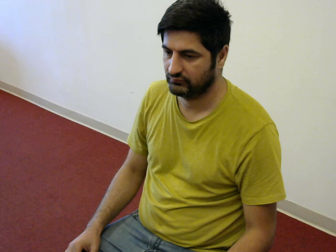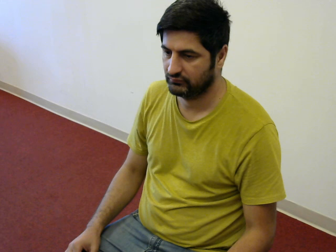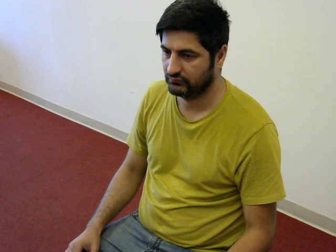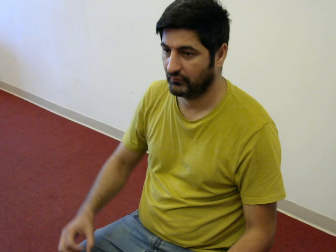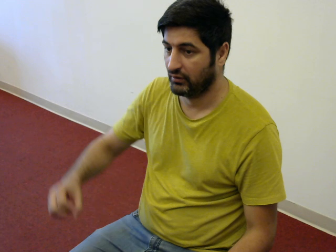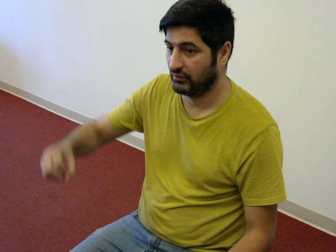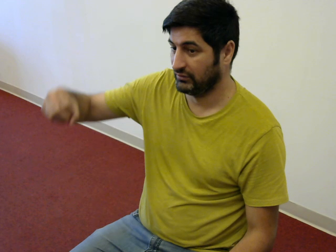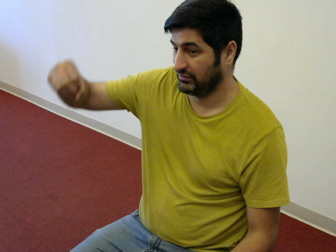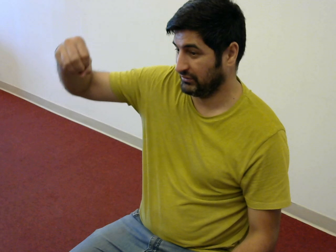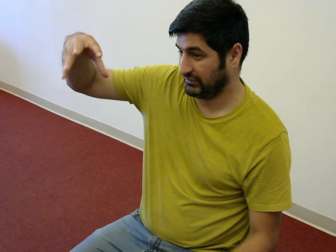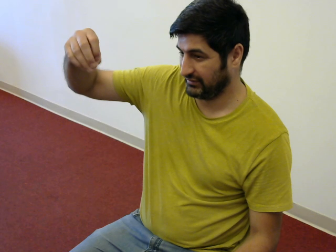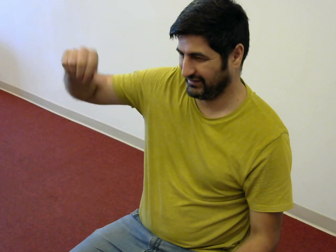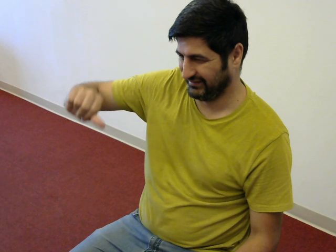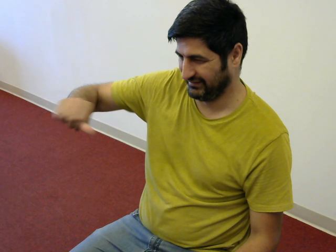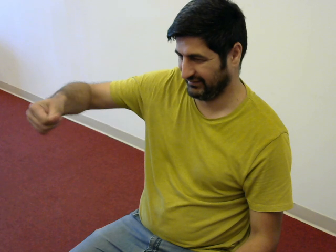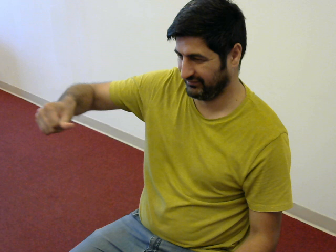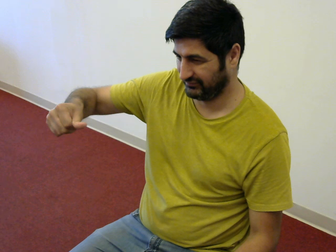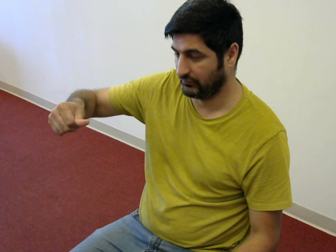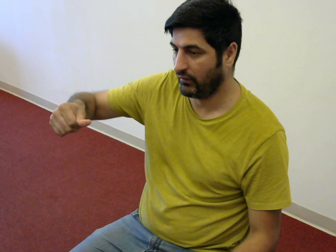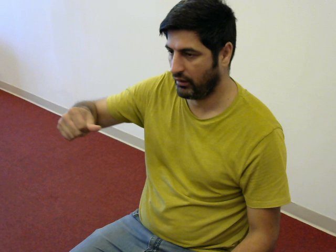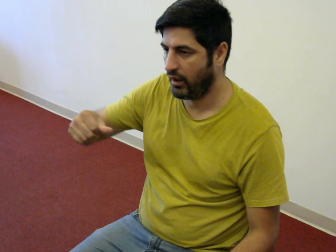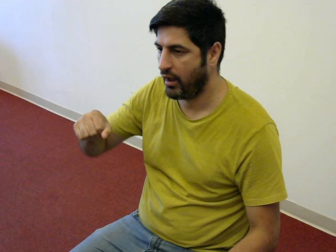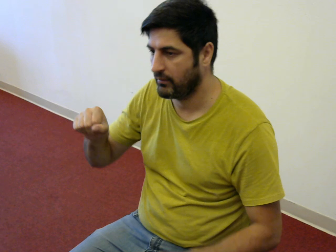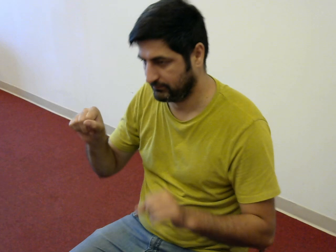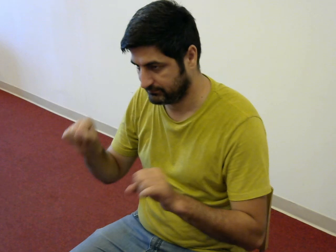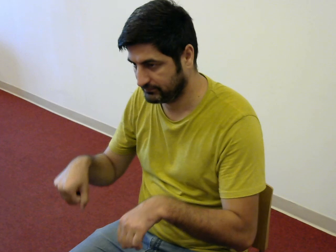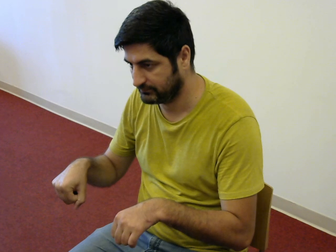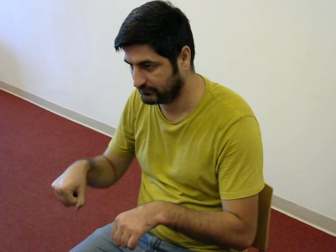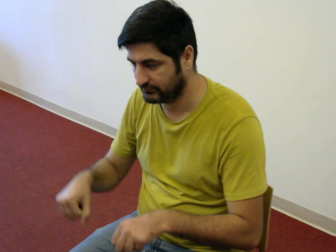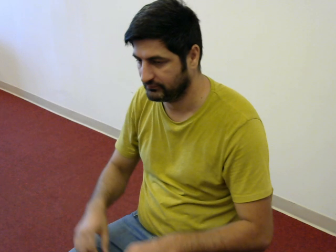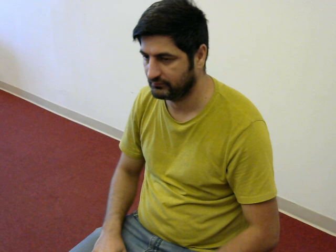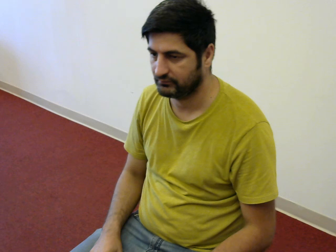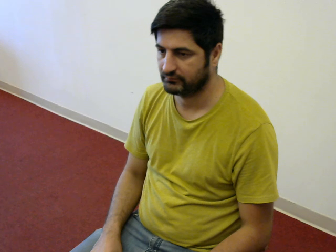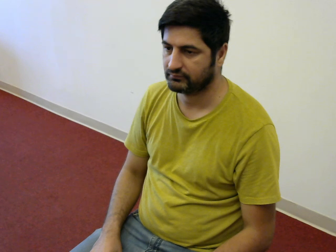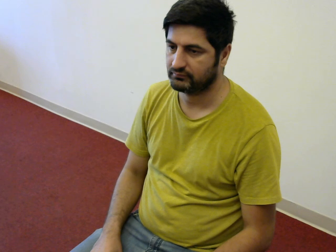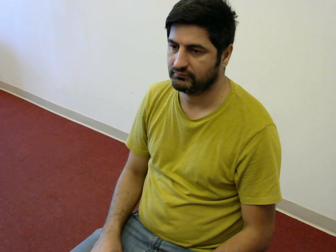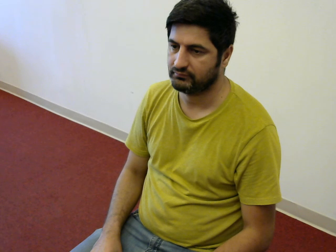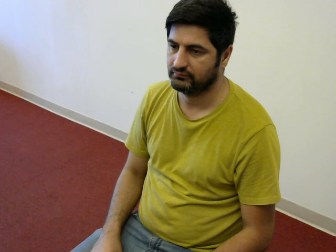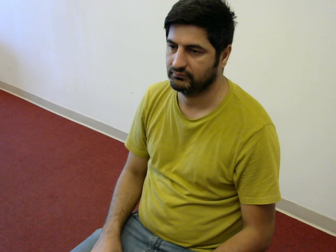İşığı yandırmaq olarmı?